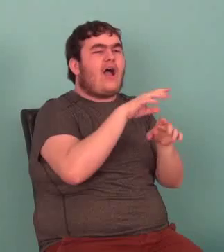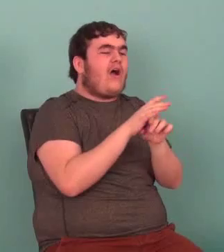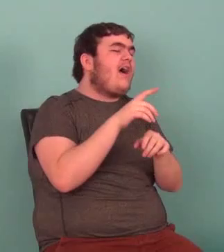Akurat...